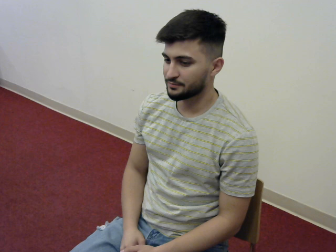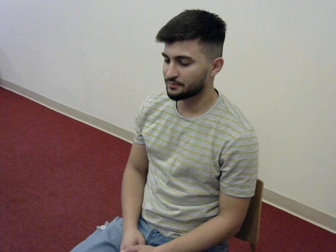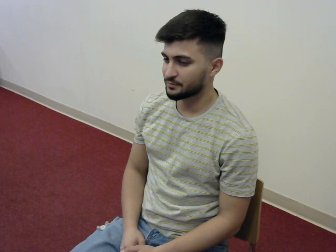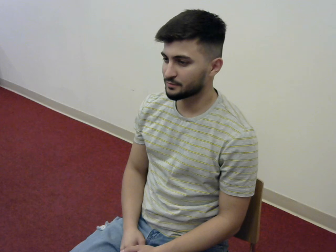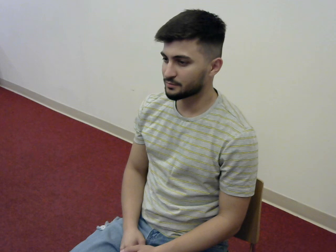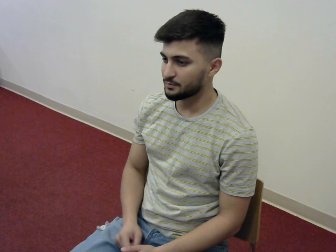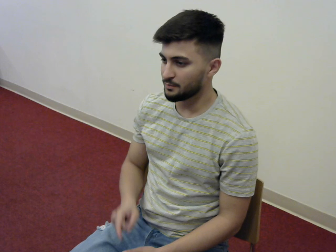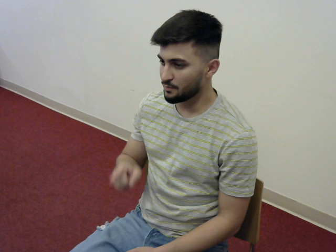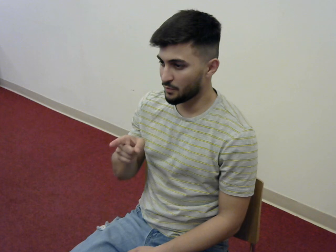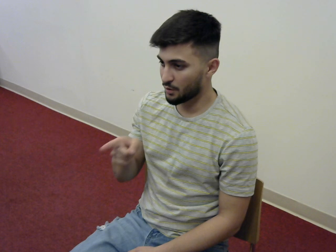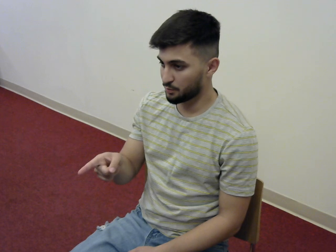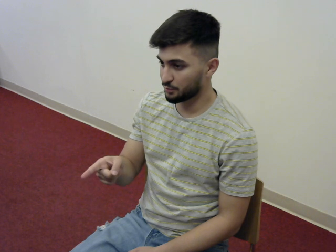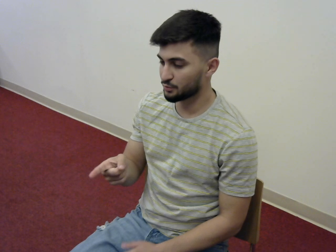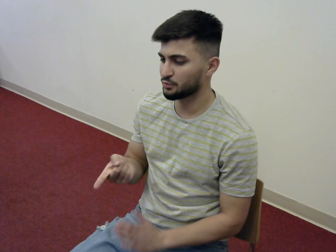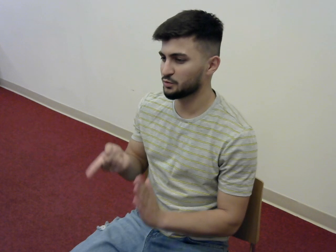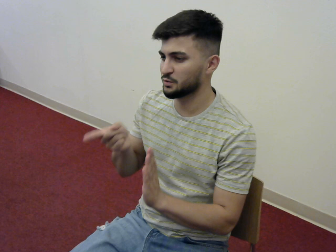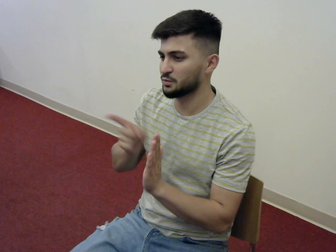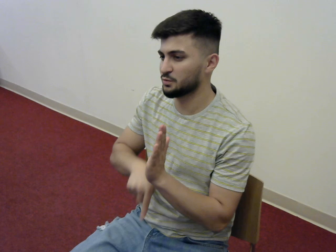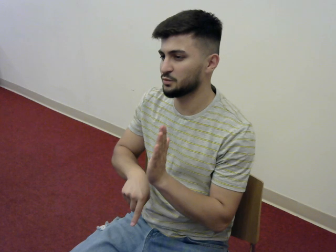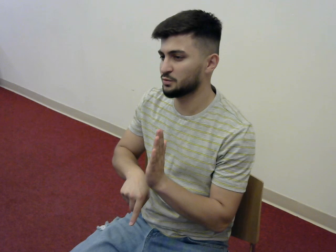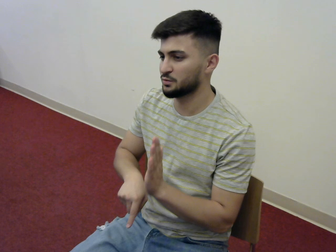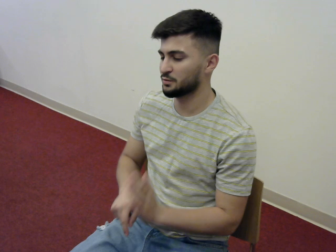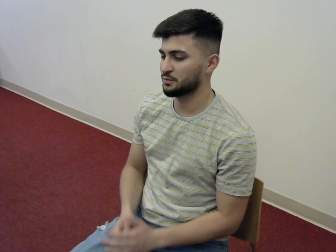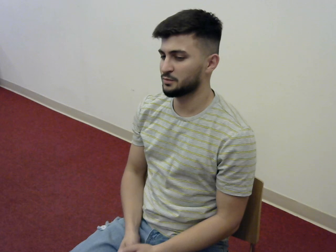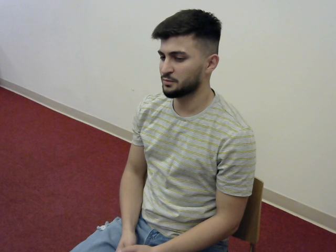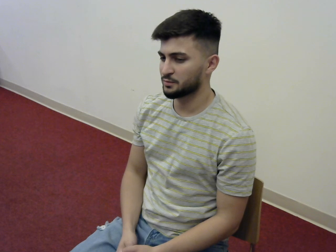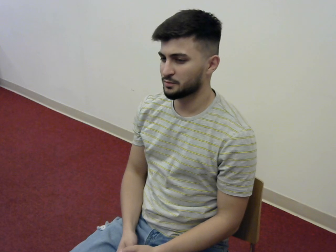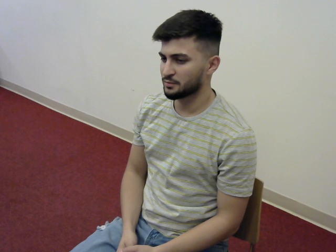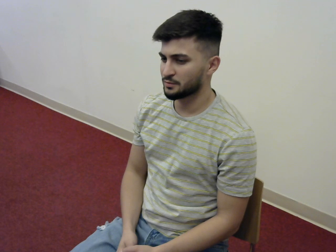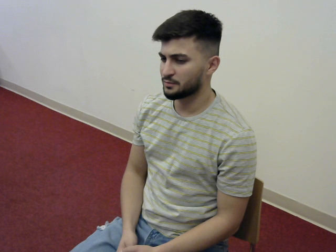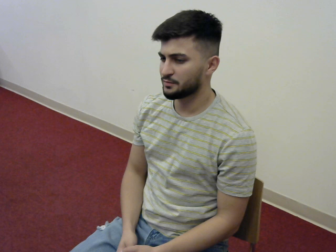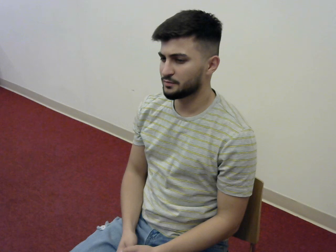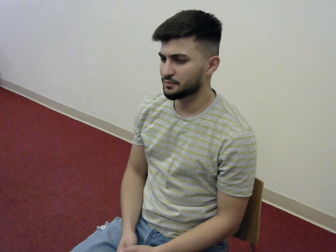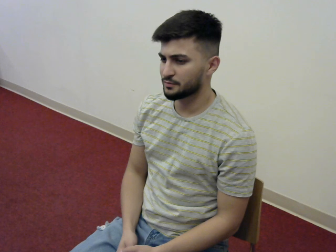Bu ucuzdur